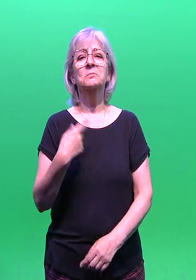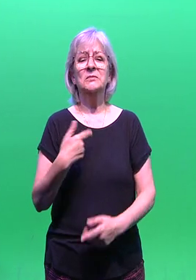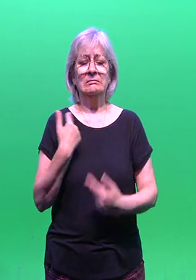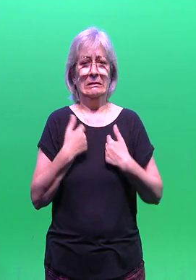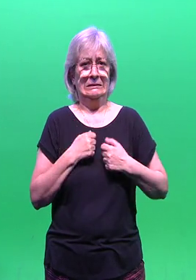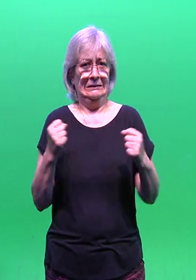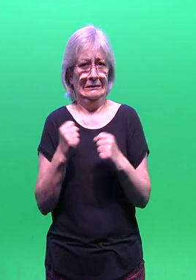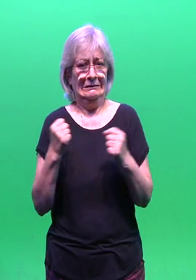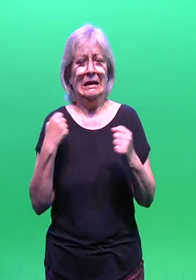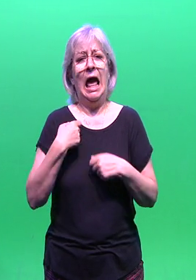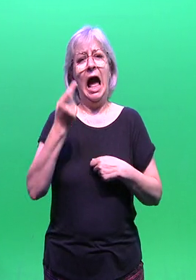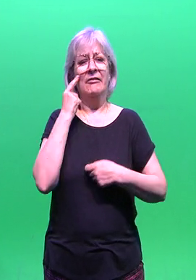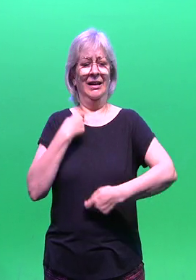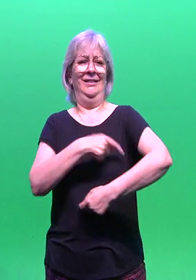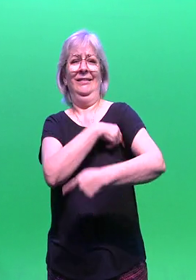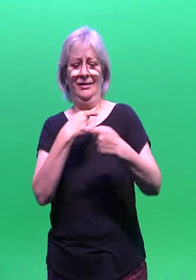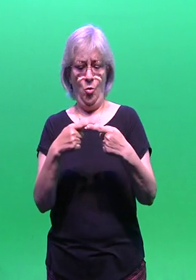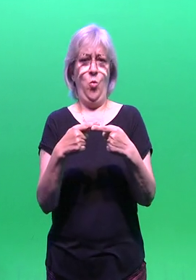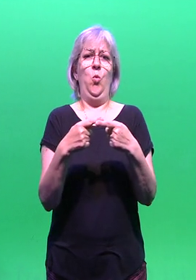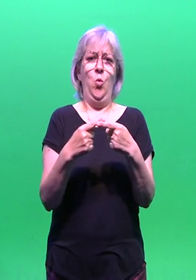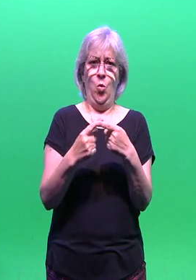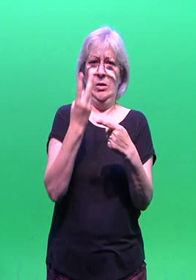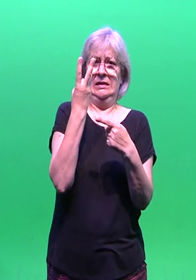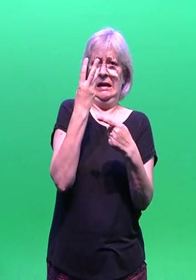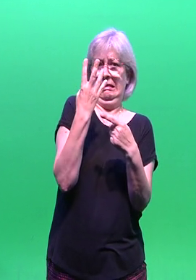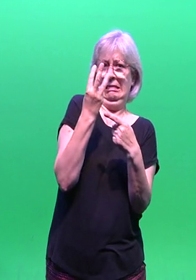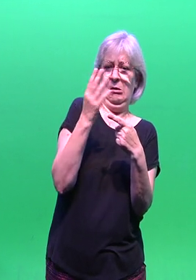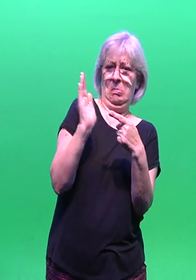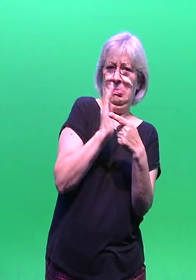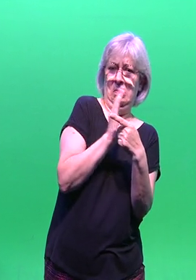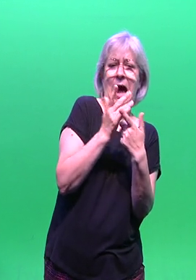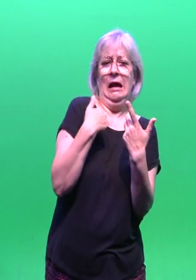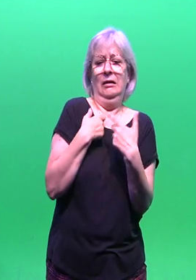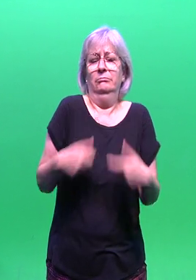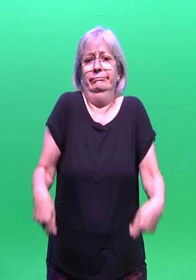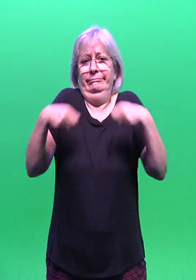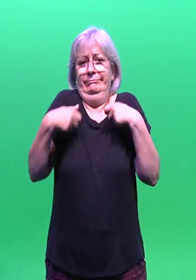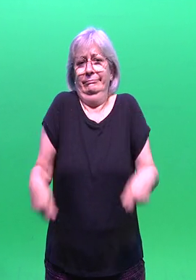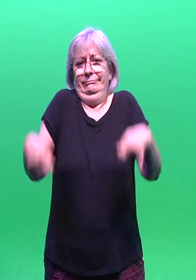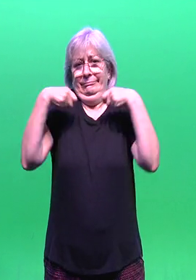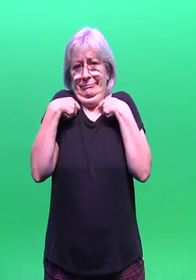Sentia que tenia calfreds i m'he pres la temperatura, he vist que tenia trenta-cinc o menys, i m'he tapat amb mantes.